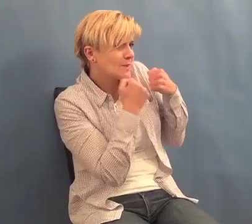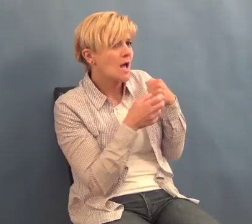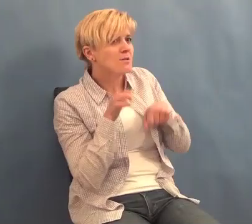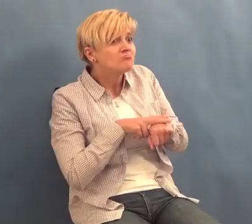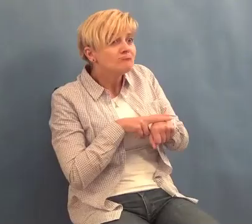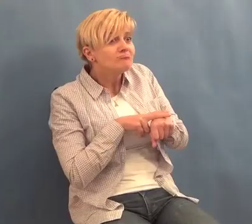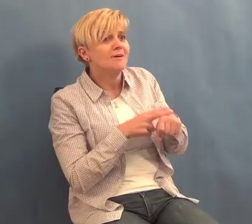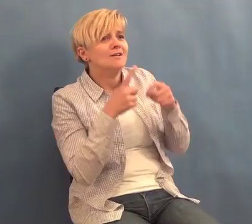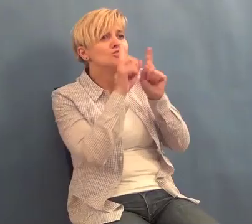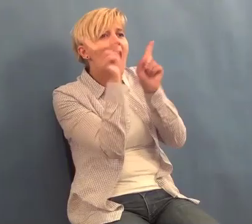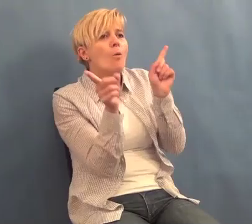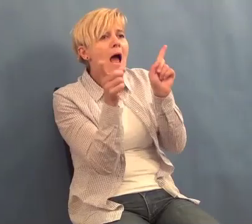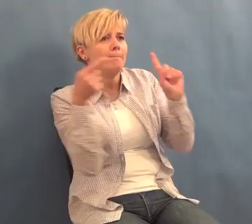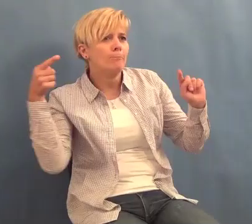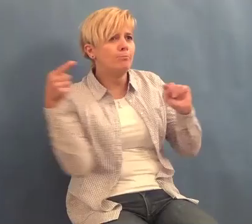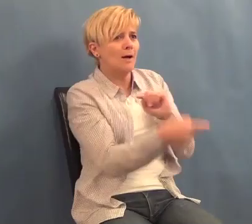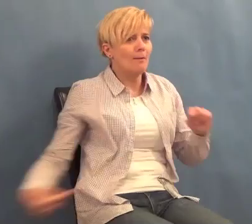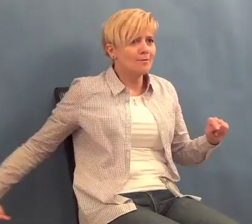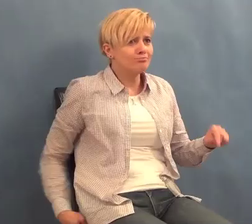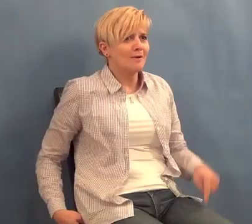Zegar krzywi się i strzela strzałką w pośladek myszki.